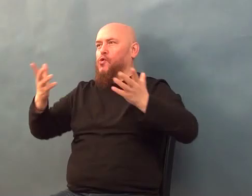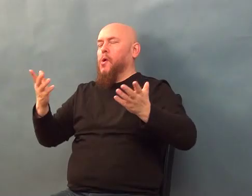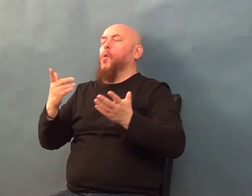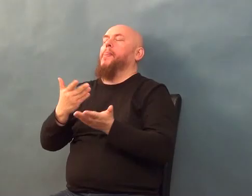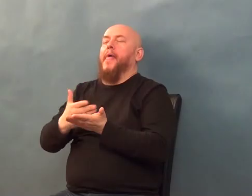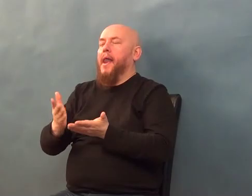Dalej.